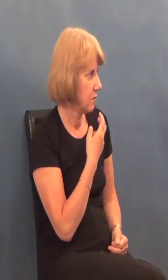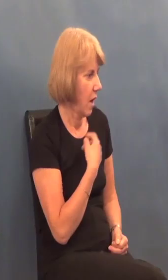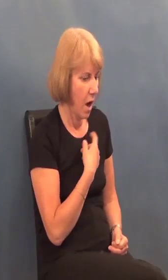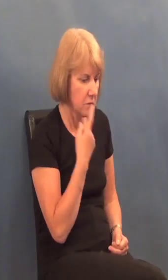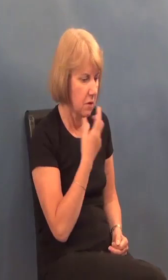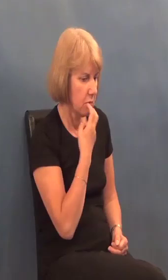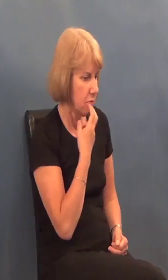Myślę, że to napięcie.